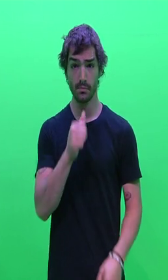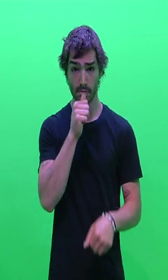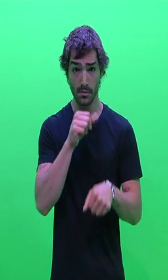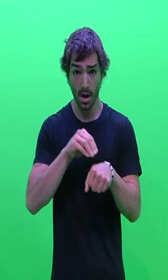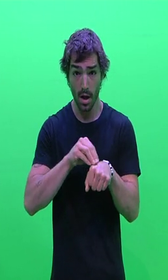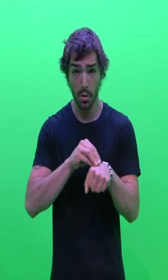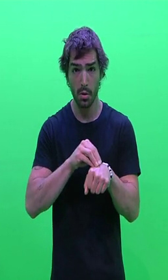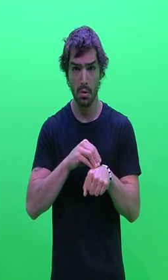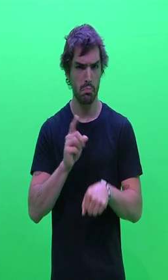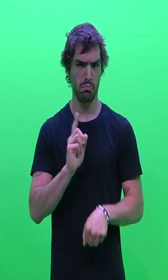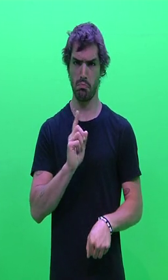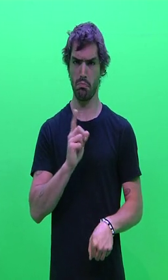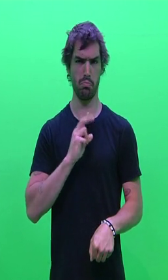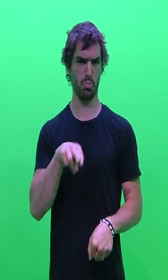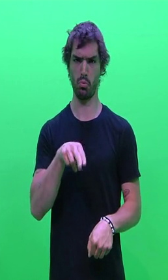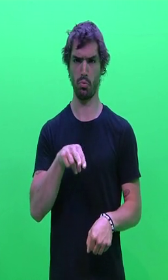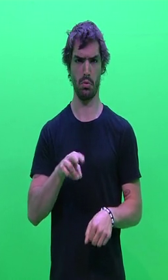No, no bec mai alcohol!